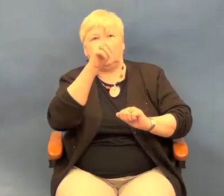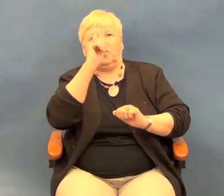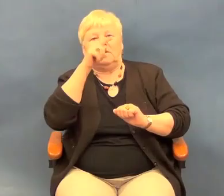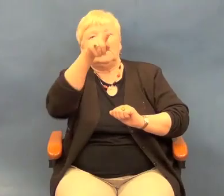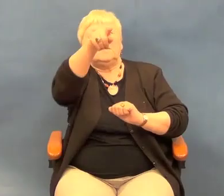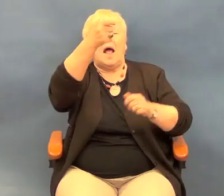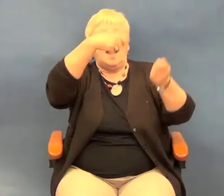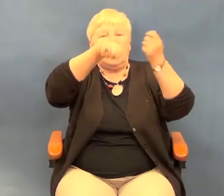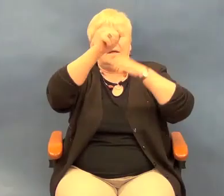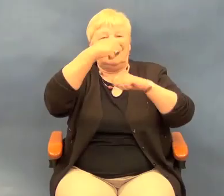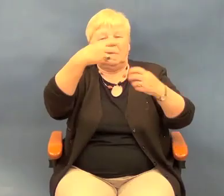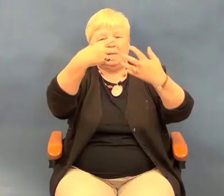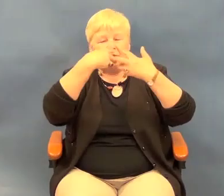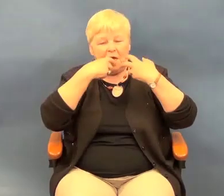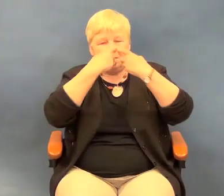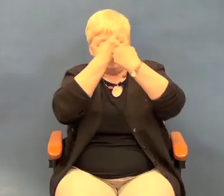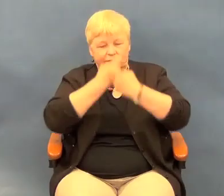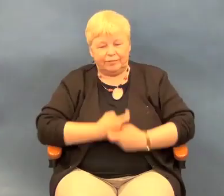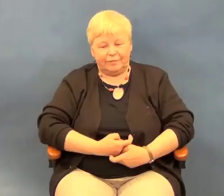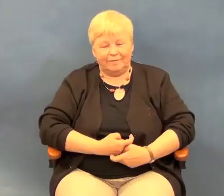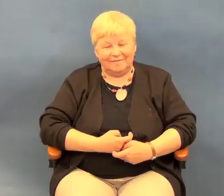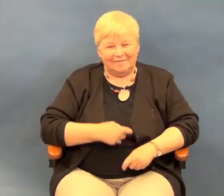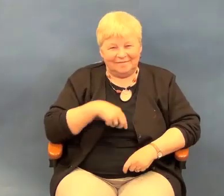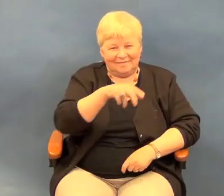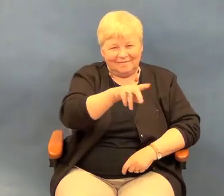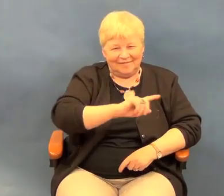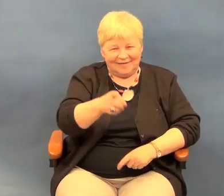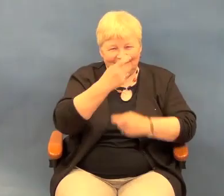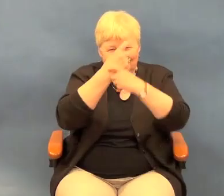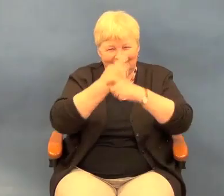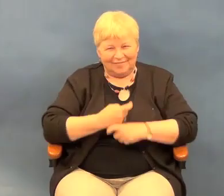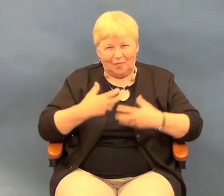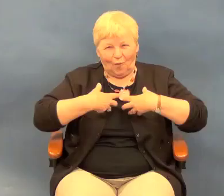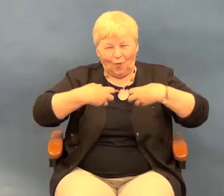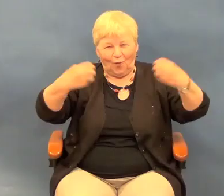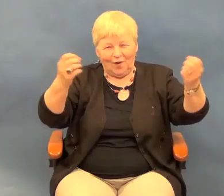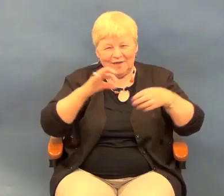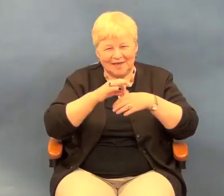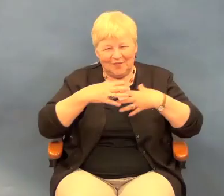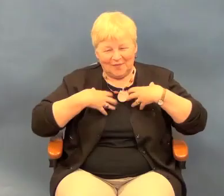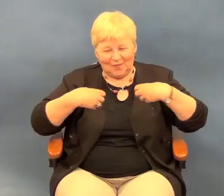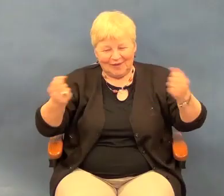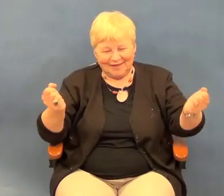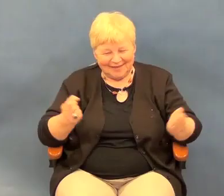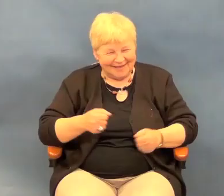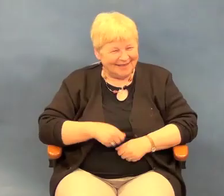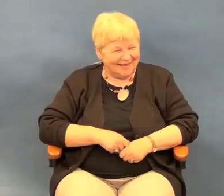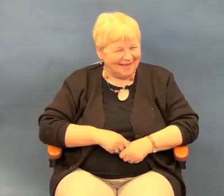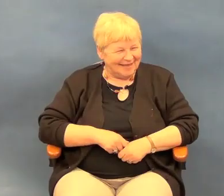To jest ostrzeżenie, że tym zakładzie chemicznym, jest promieniowanie, które wchłania mięso i zostawia same kości, dlatego nie wolno tam wchodzić.